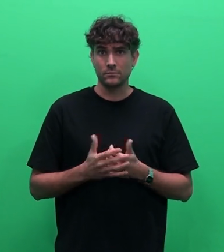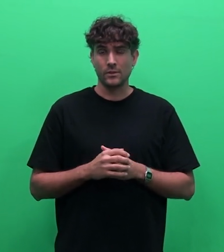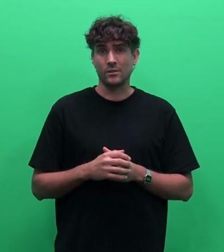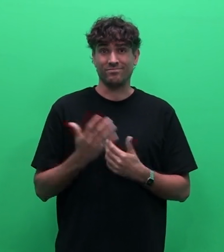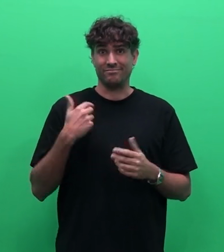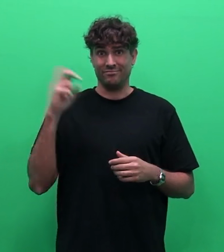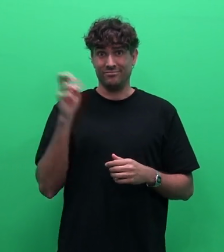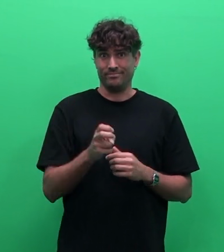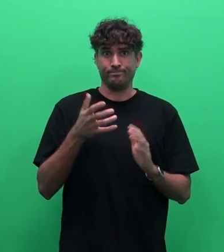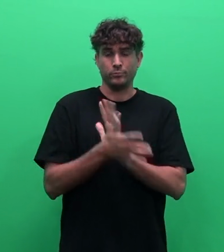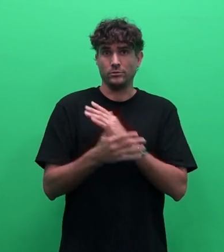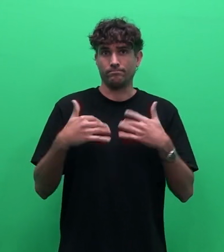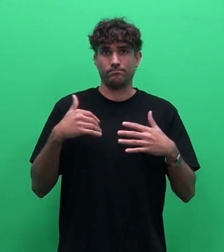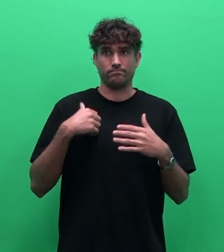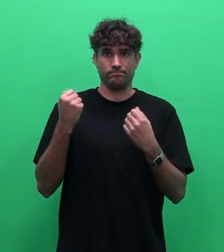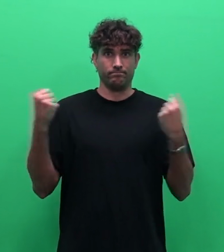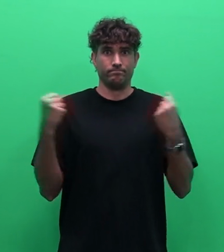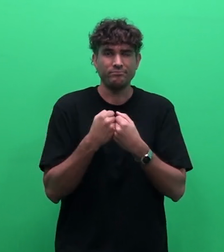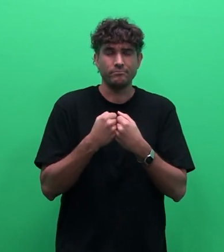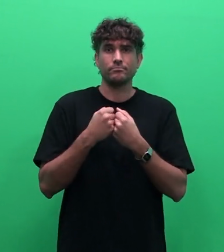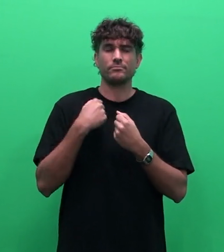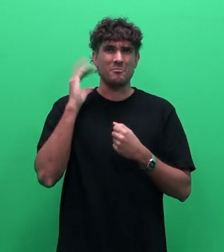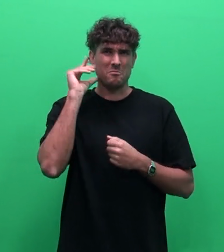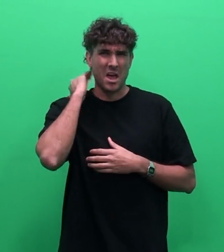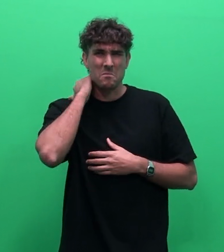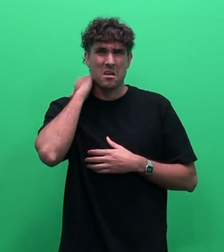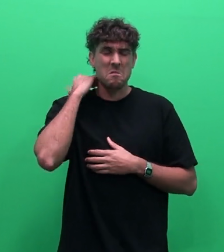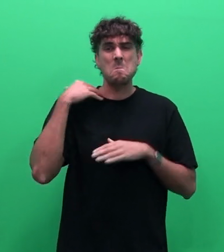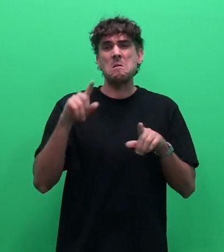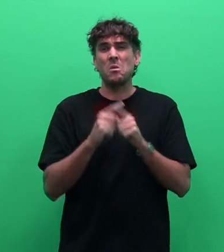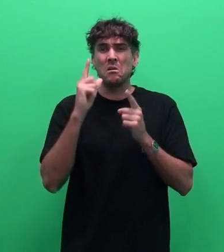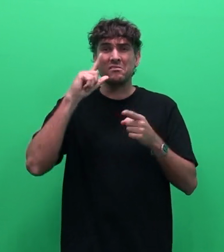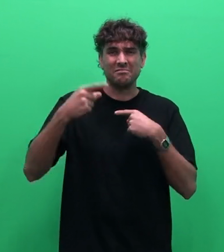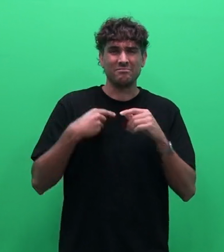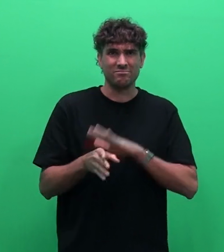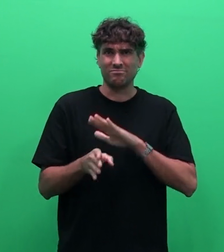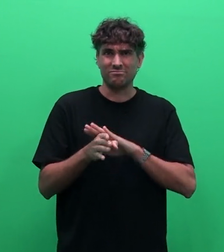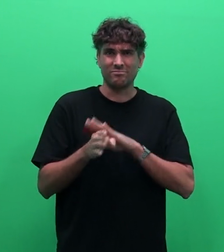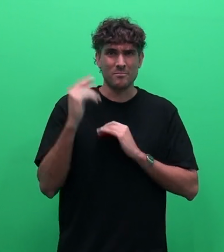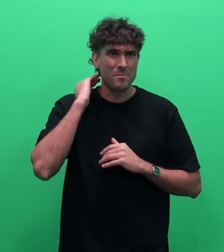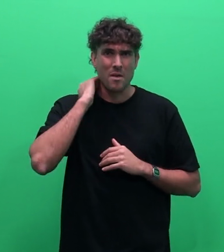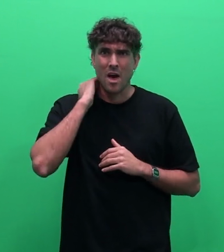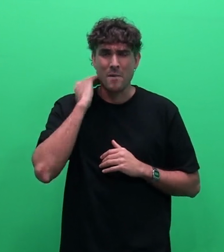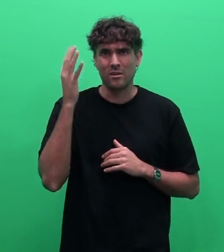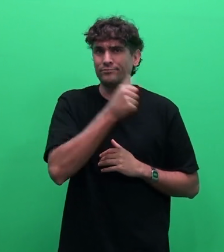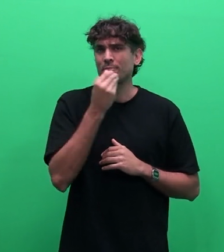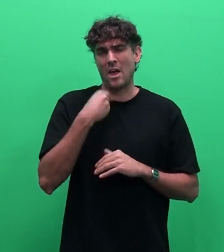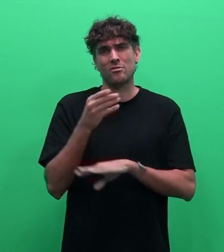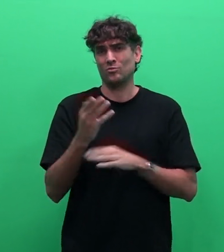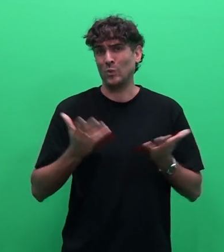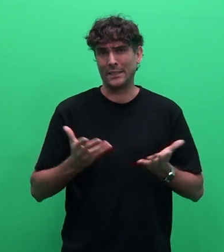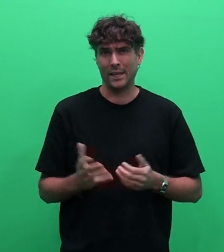Doncs vinc perquè vaig tenir un accident de cotxe i em feien mal les cervicals. Vaig pensar que era igual i vaig deixar passar uns dies, però el dolor va anar a més, no puc més i per això he vingut a urgències.